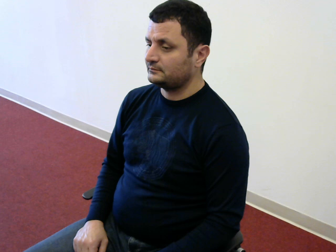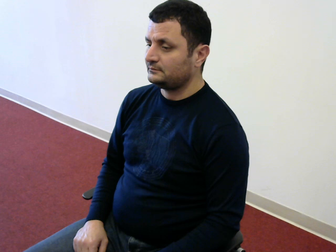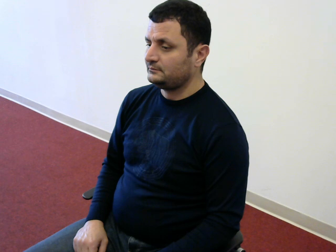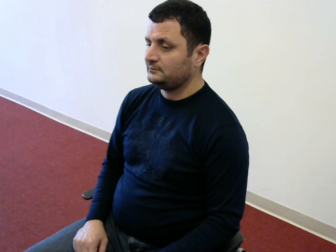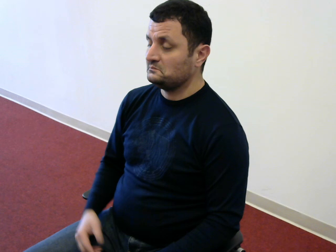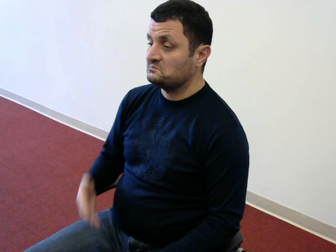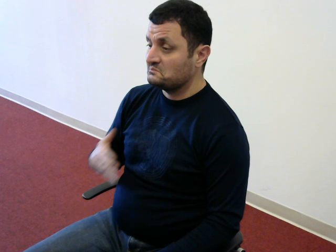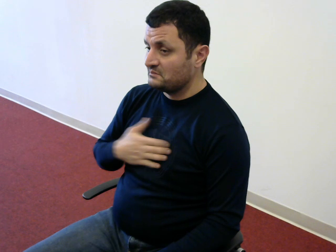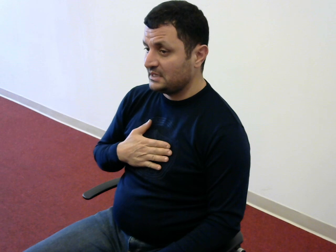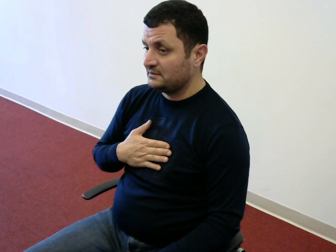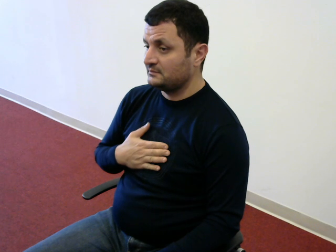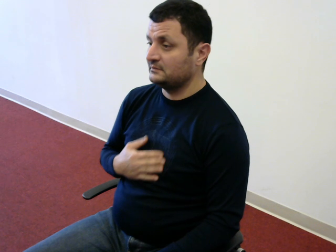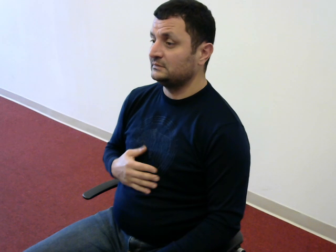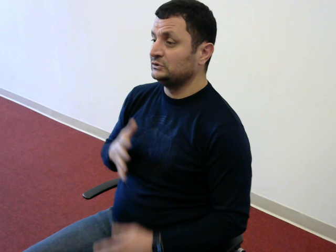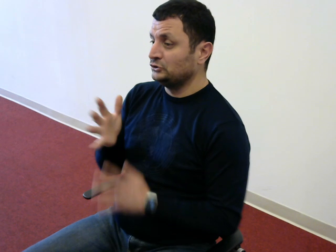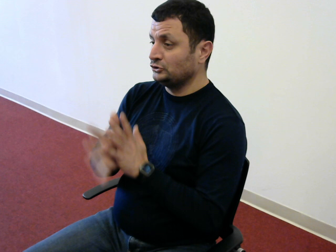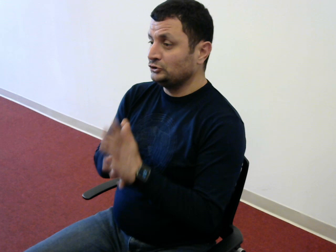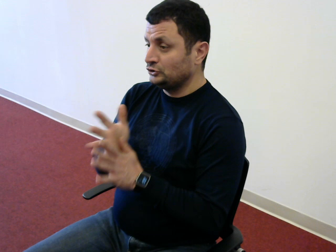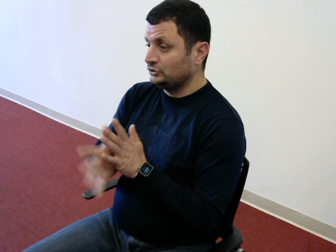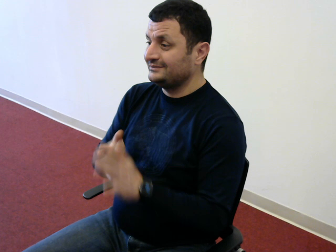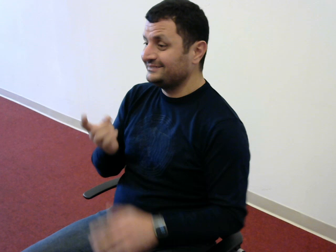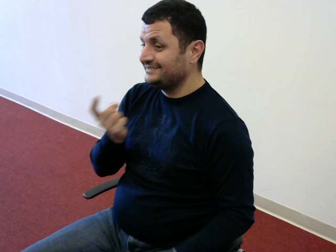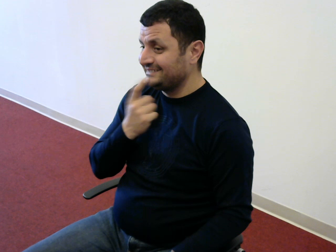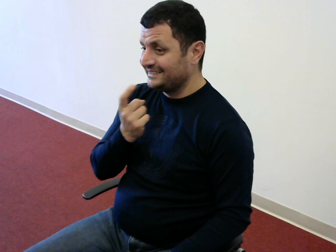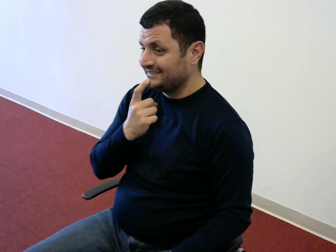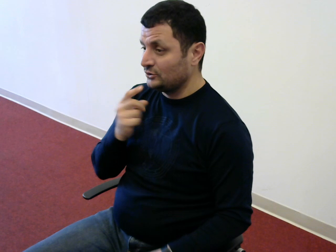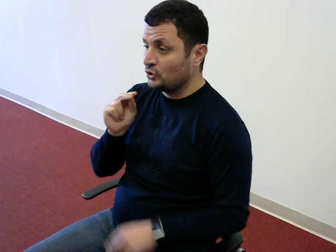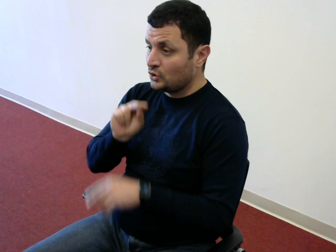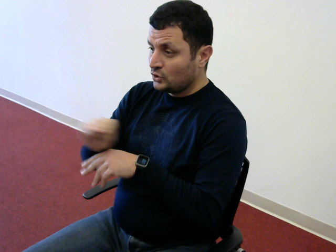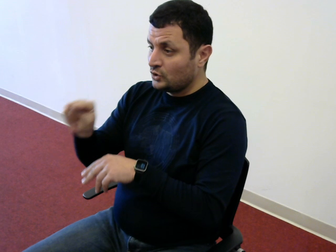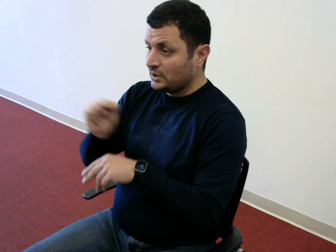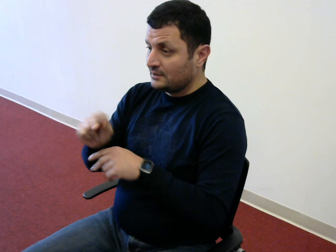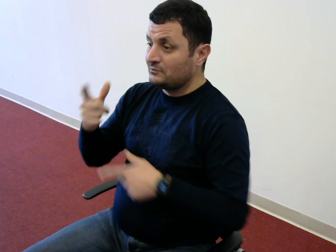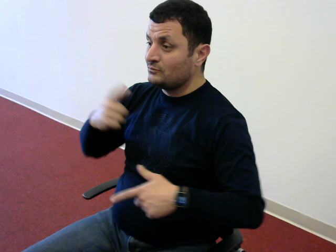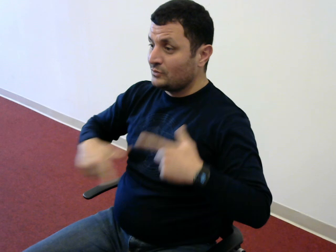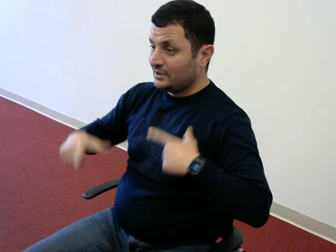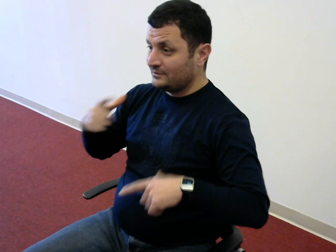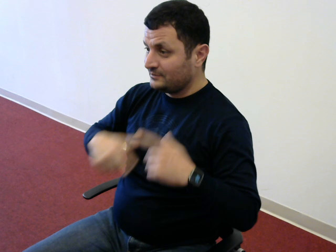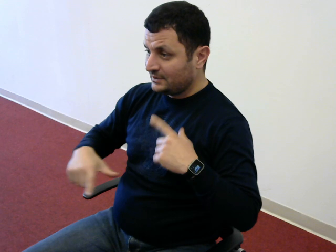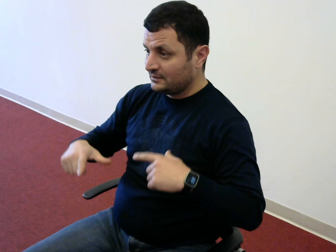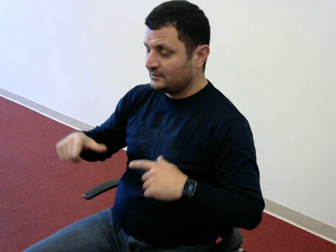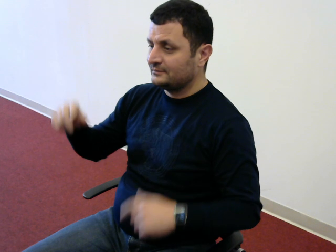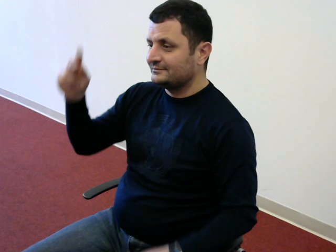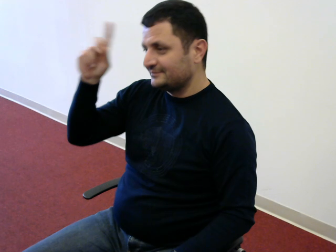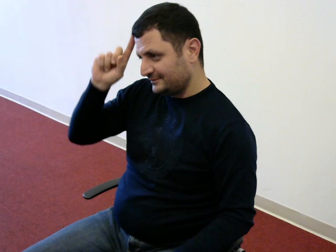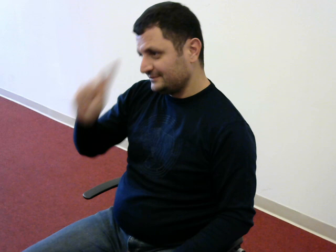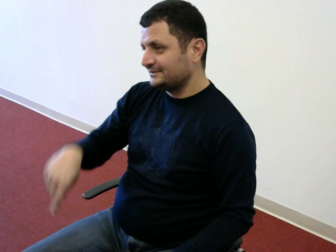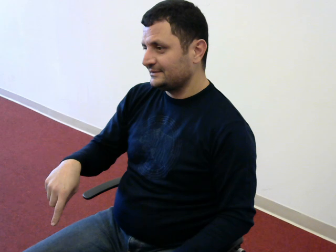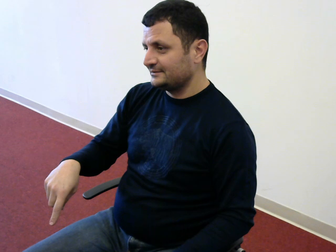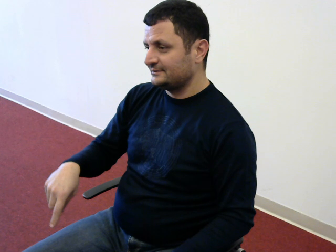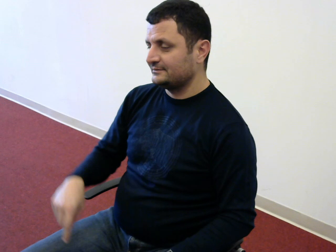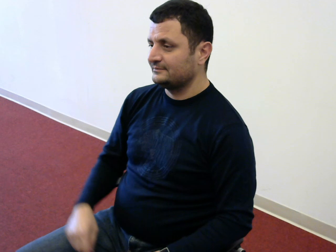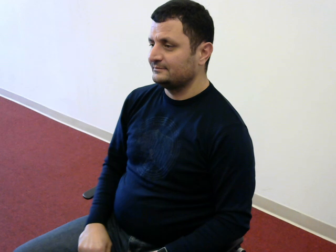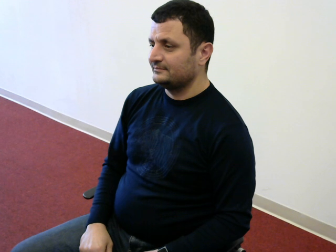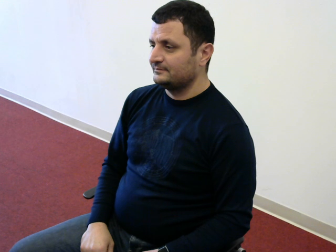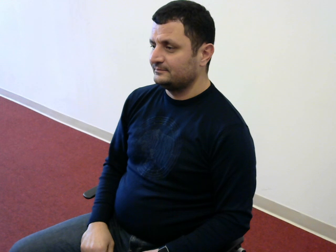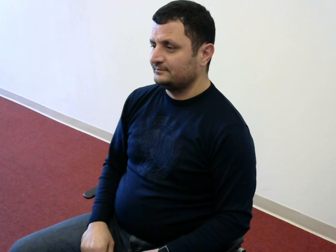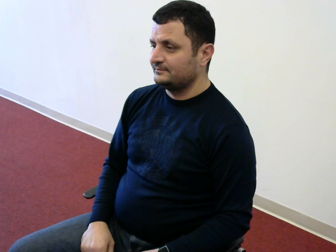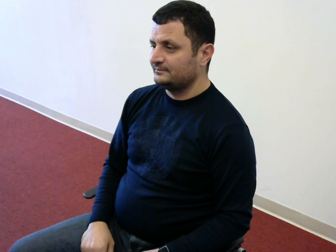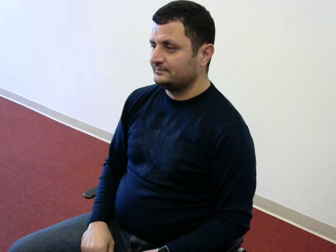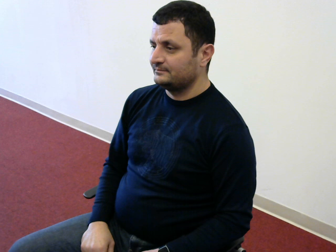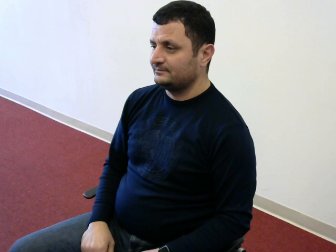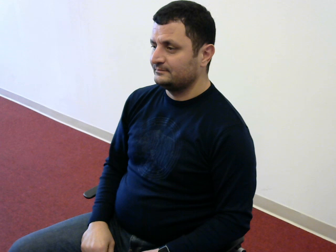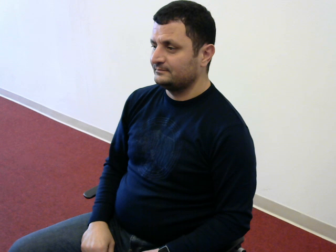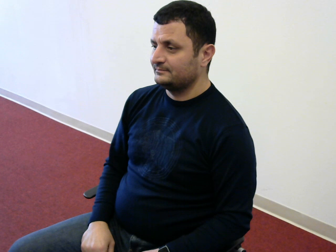Mən işarə dilini öyrədən müəllim tanıyıram